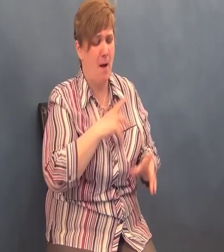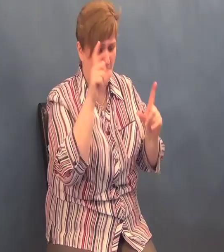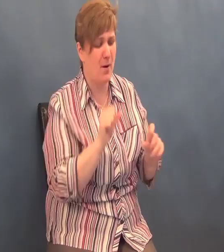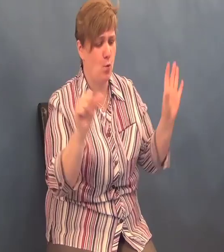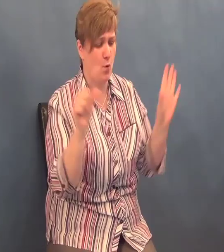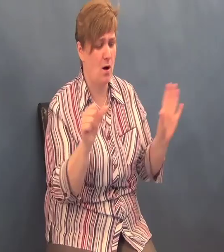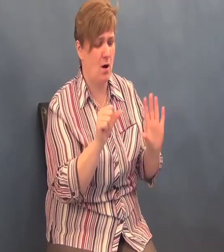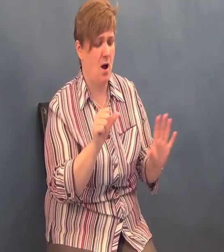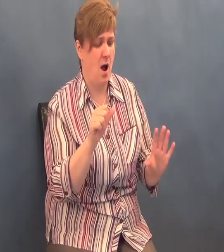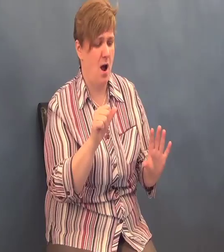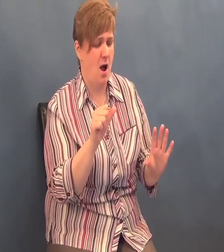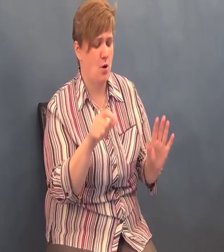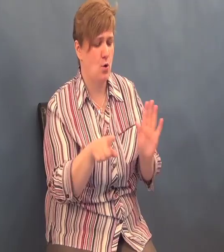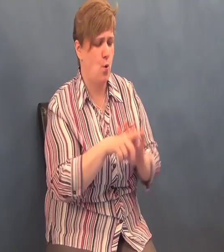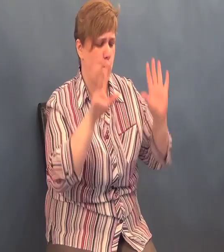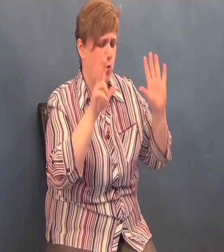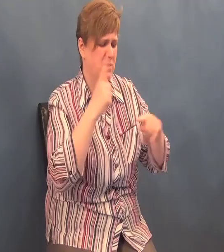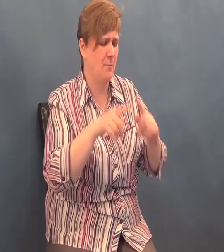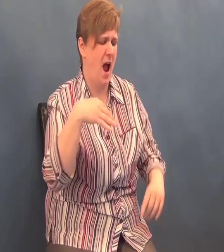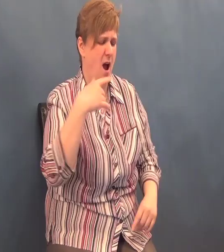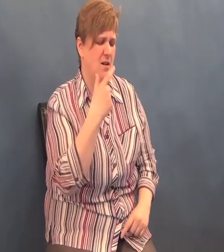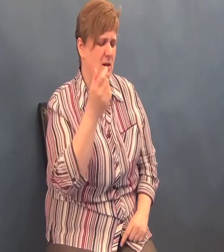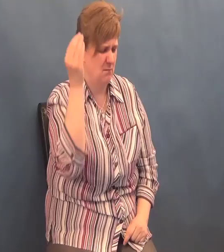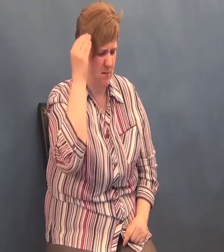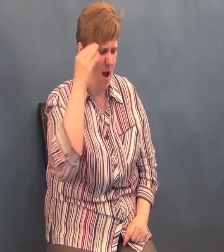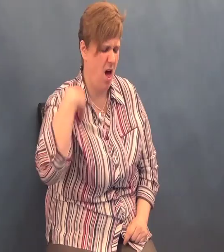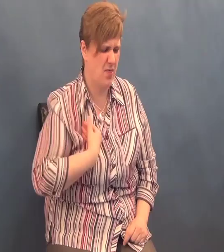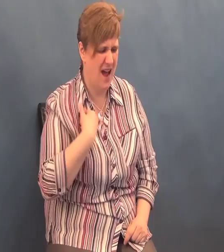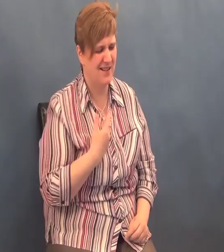Od szóstej do ósmej mam naukę języka angielskiego.